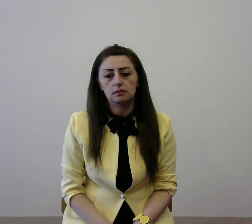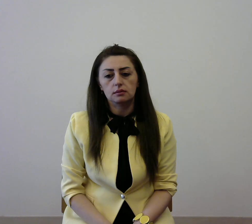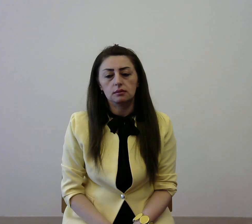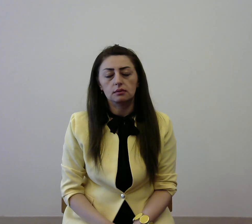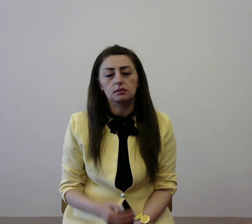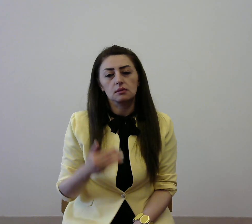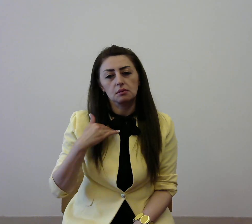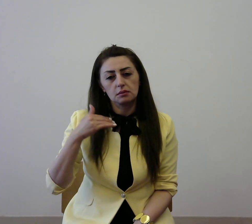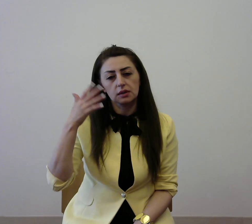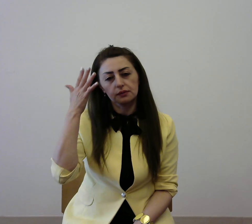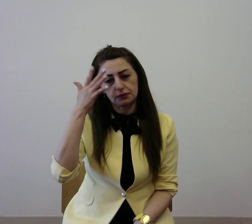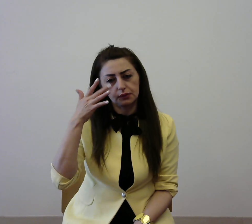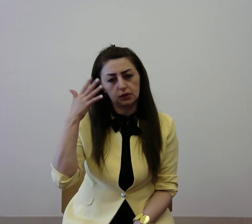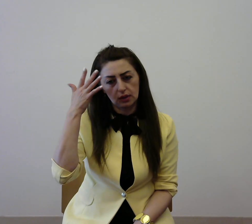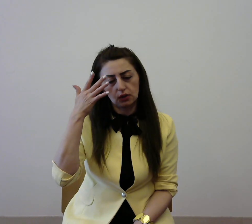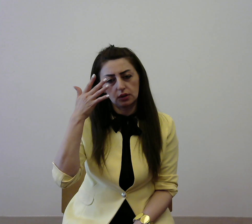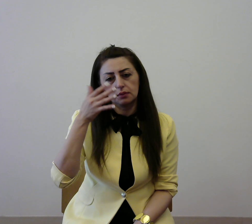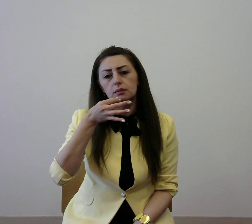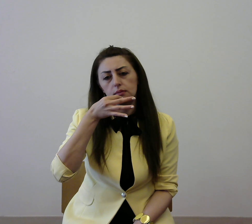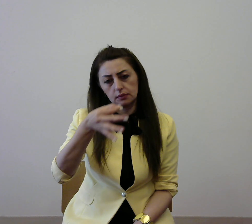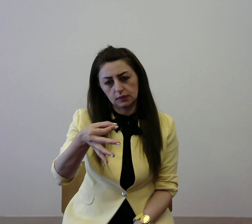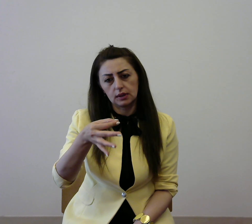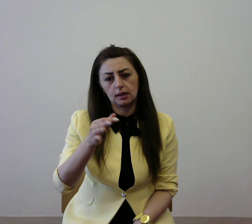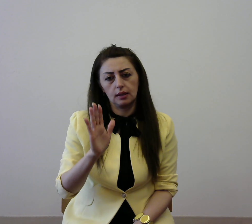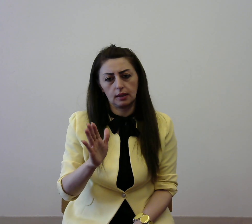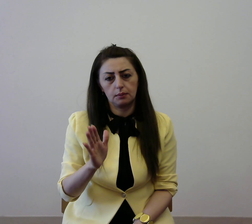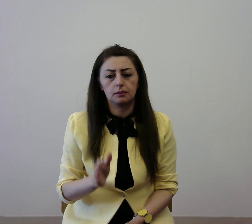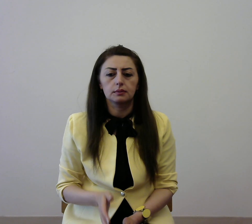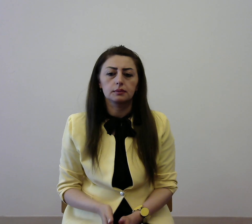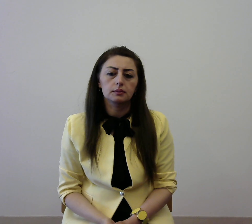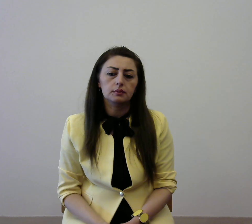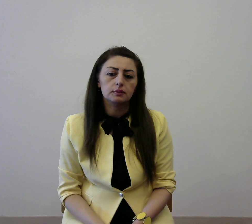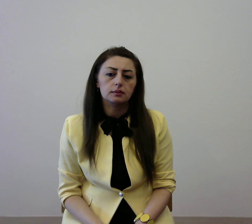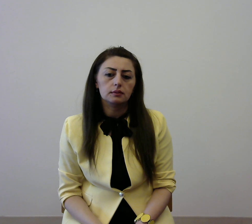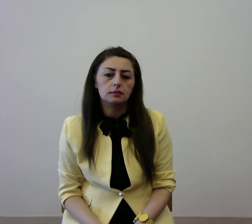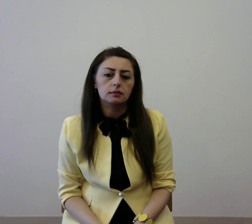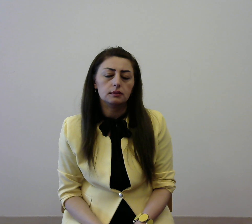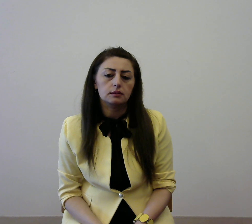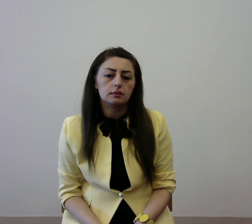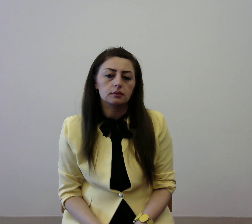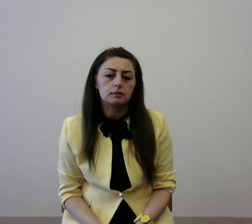Mən fikirləşim, deyərəm